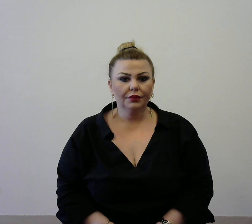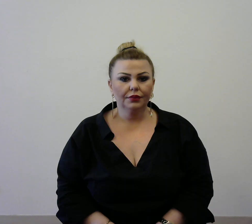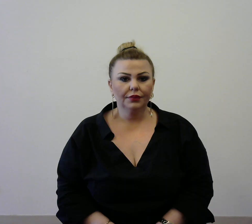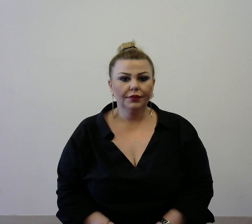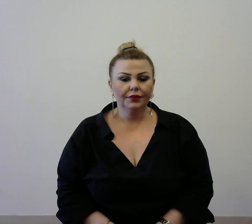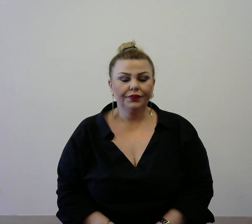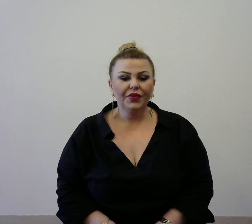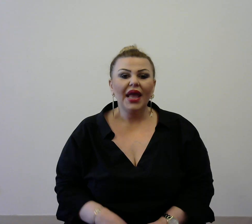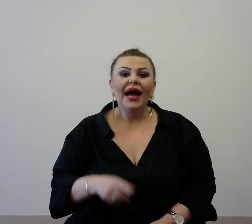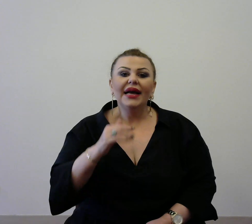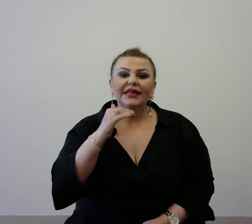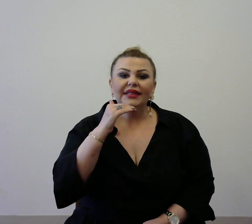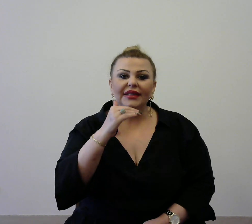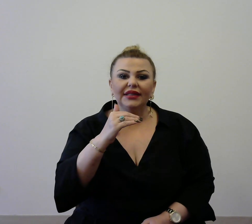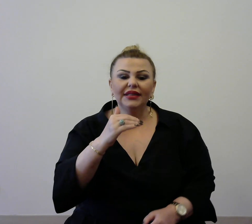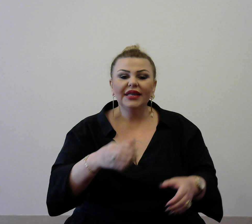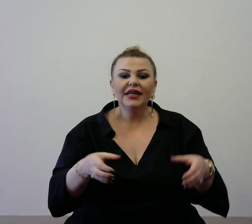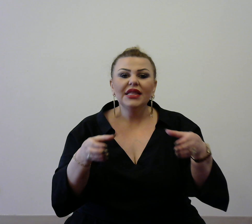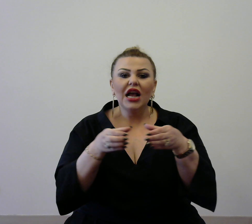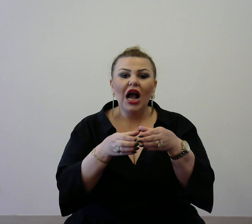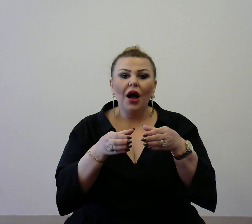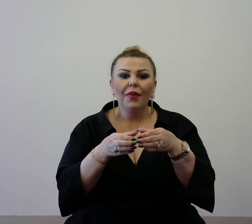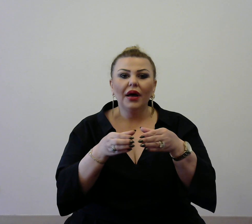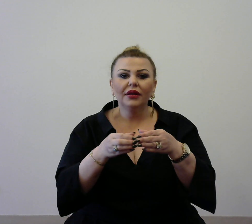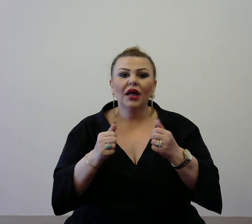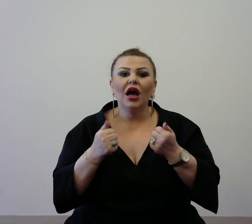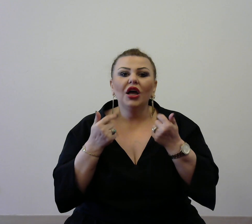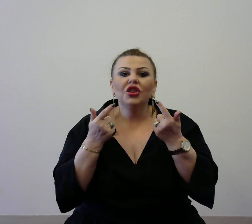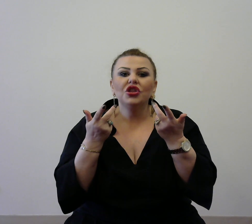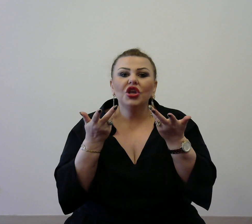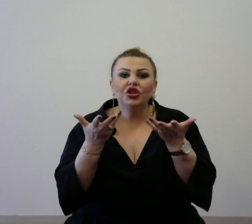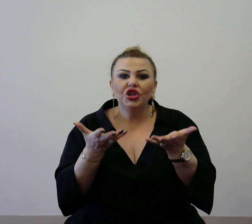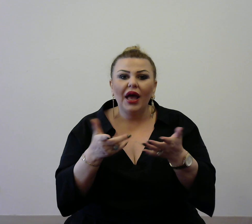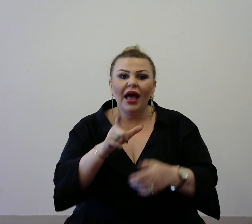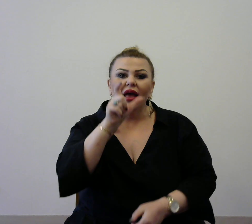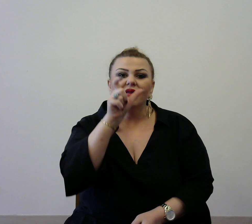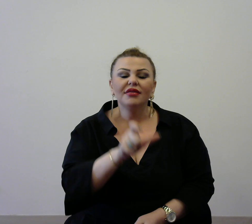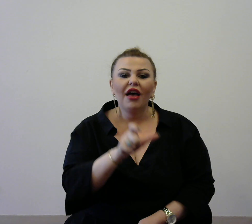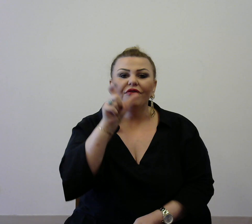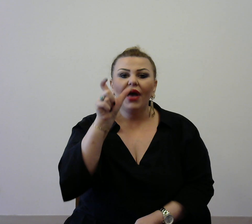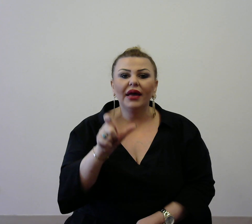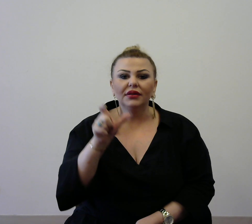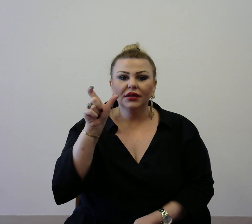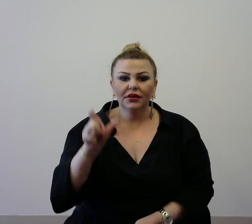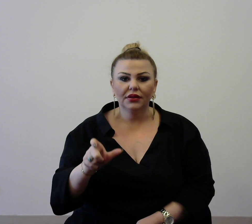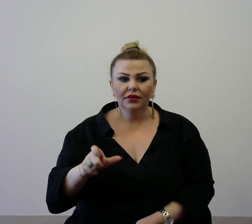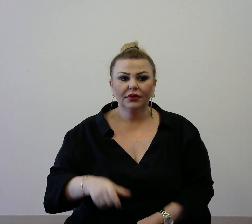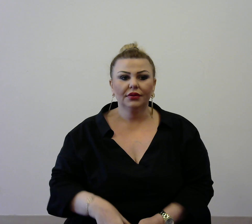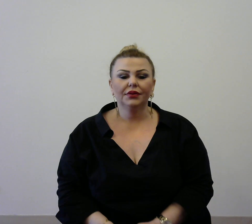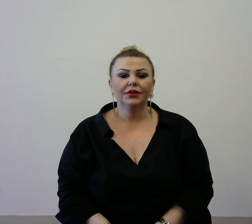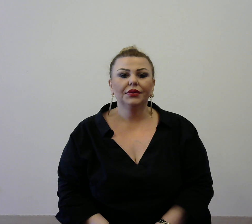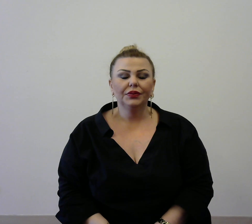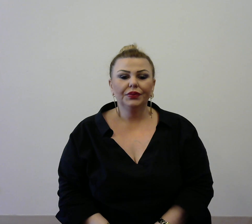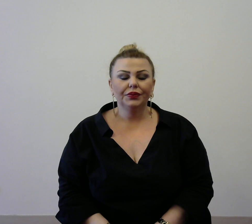Sizin komandada neçə nəfər var?